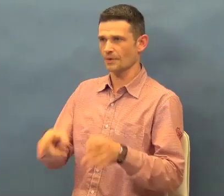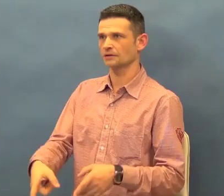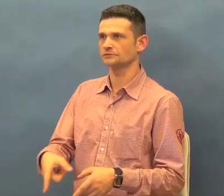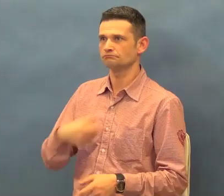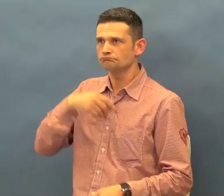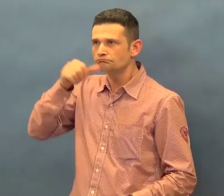Zamigać to?